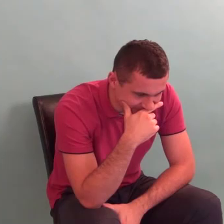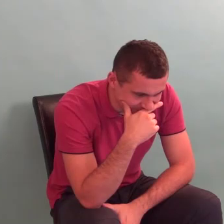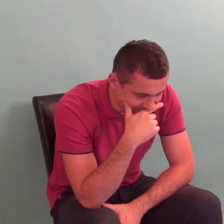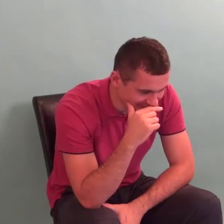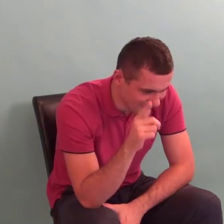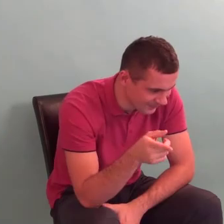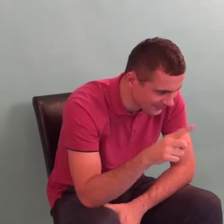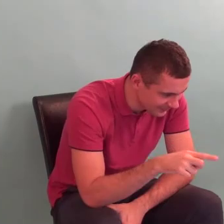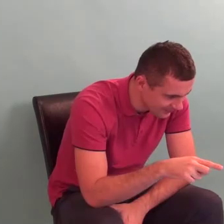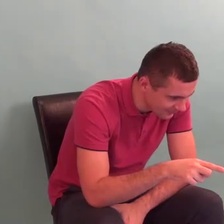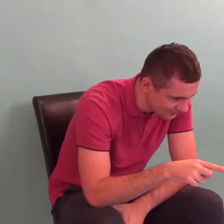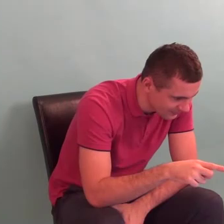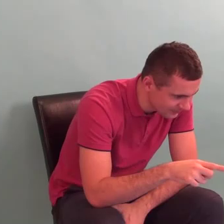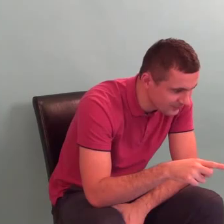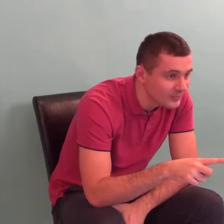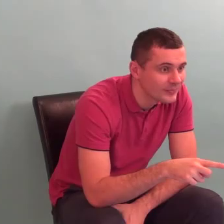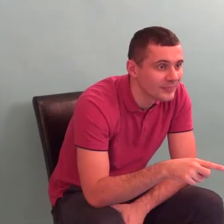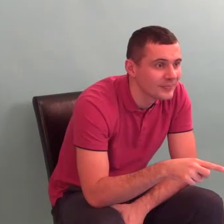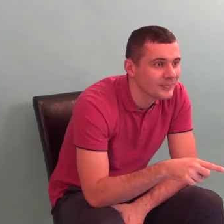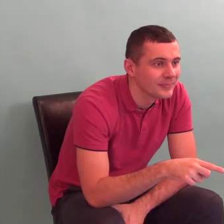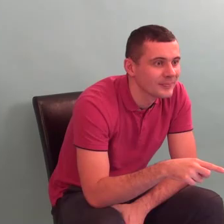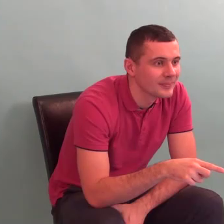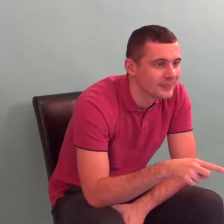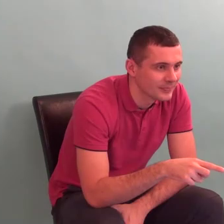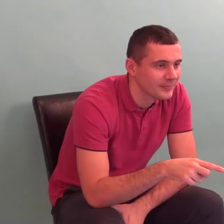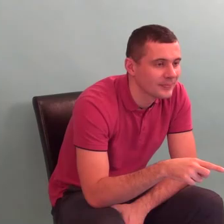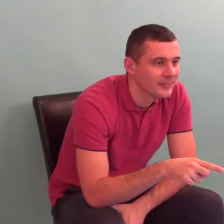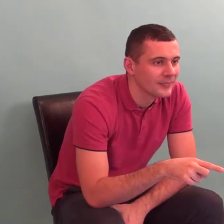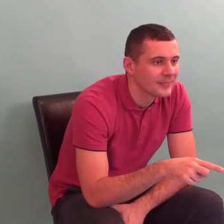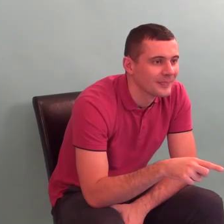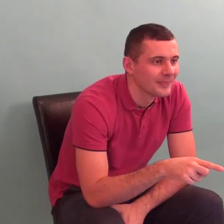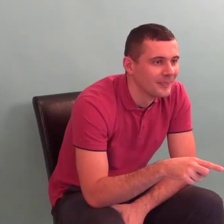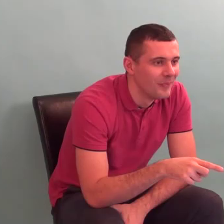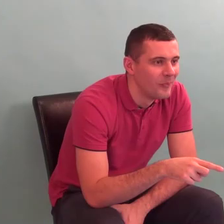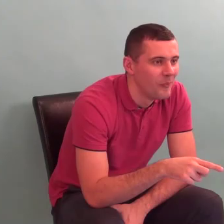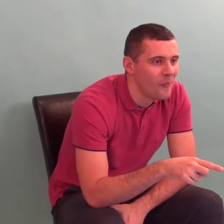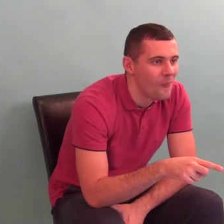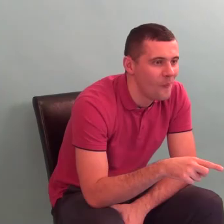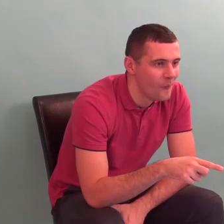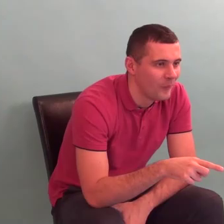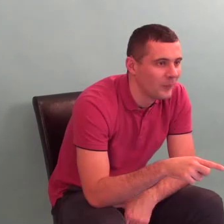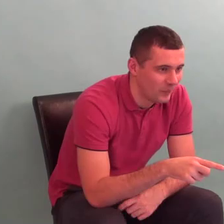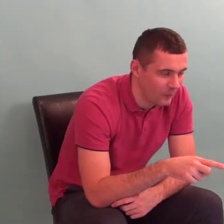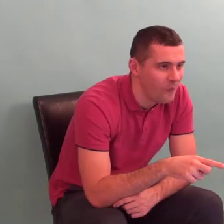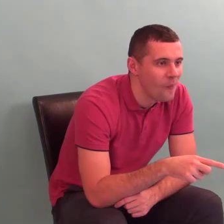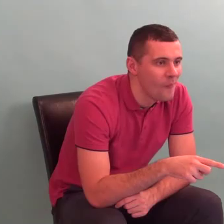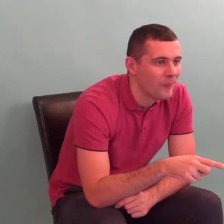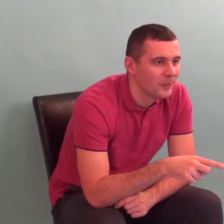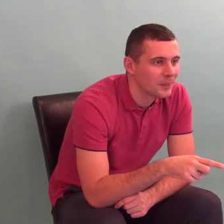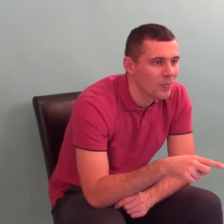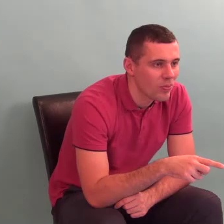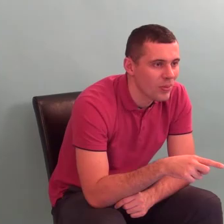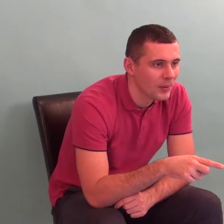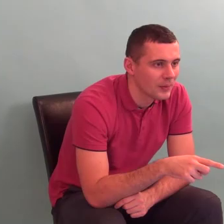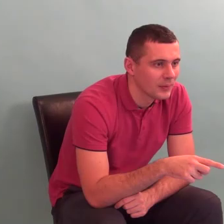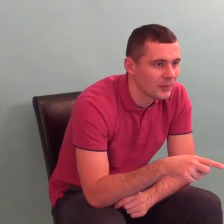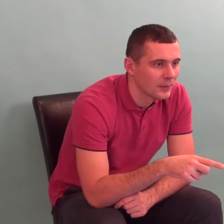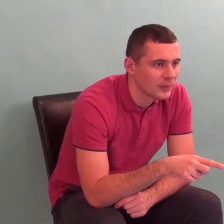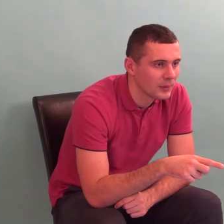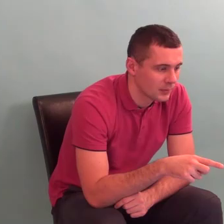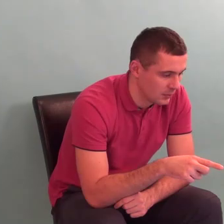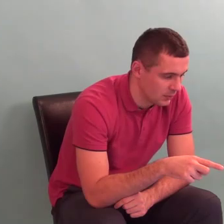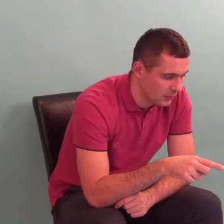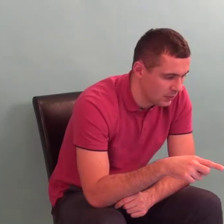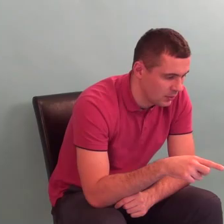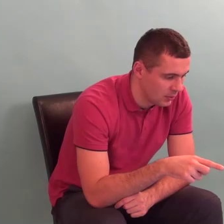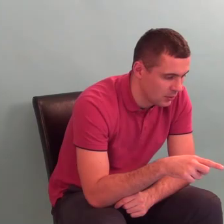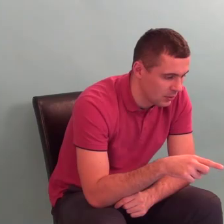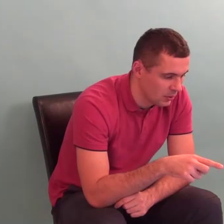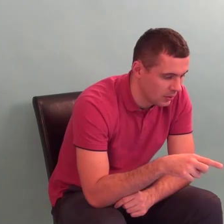Tu, tam.